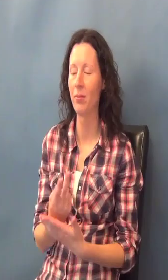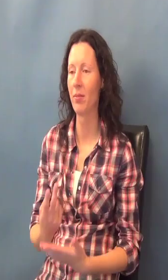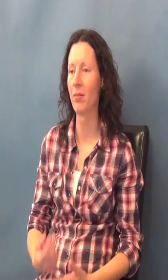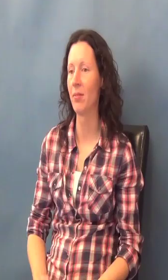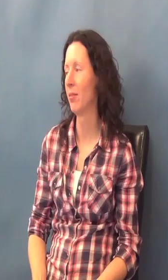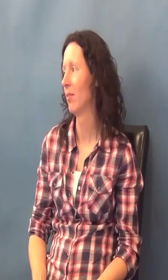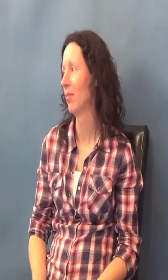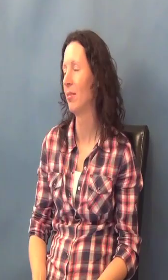Upadek.